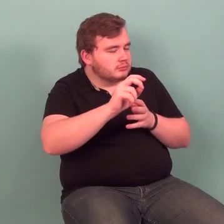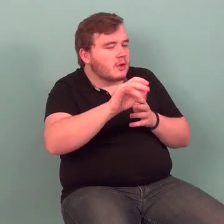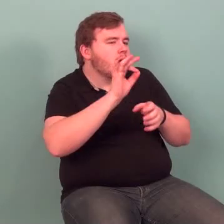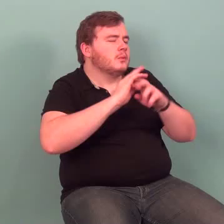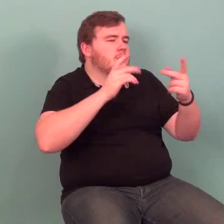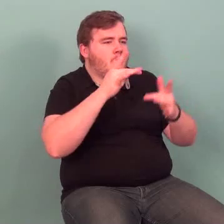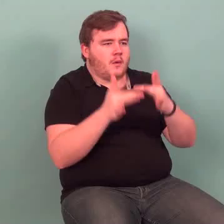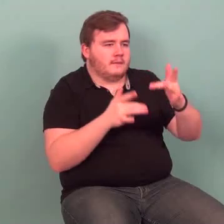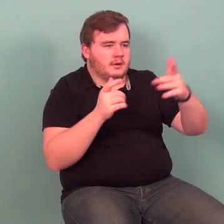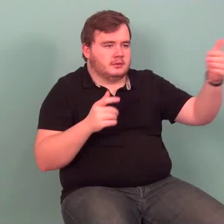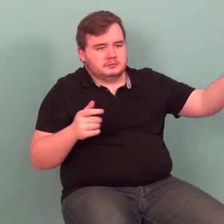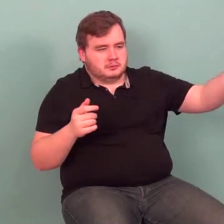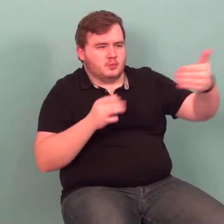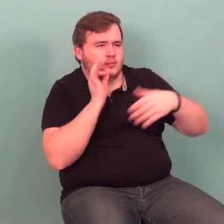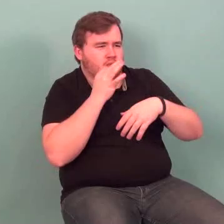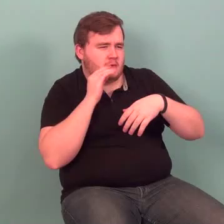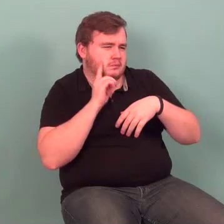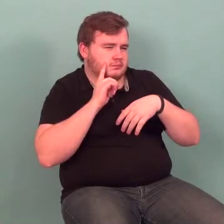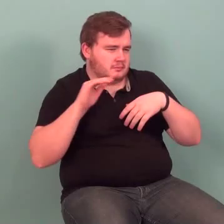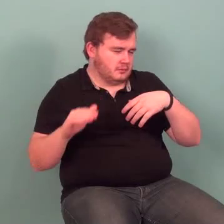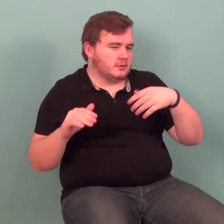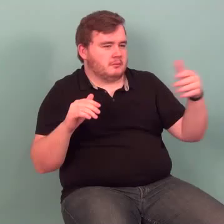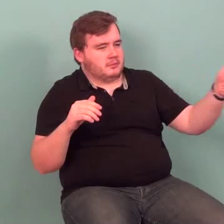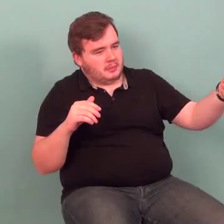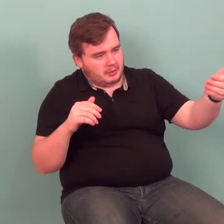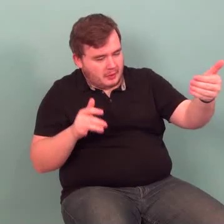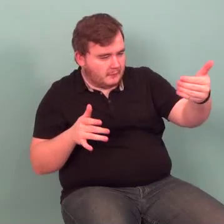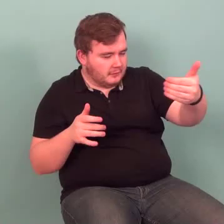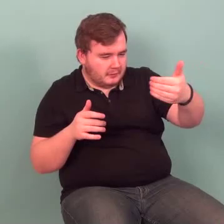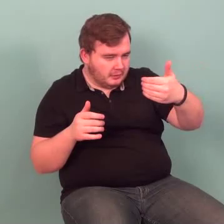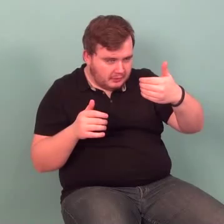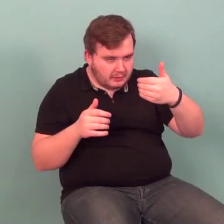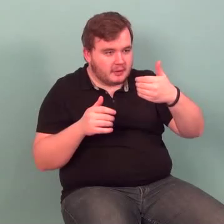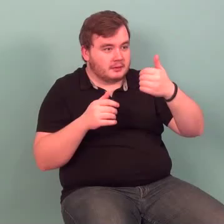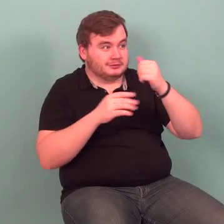Akurat nadjeżdża na rowerze młody, niski chłopak.